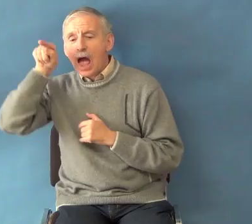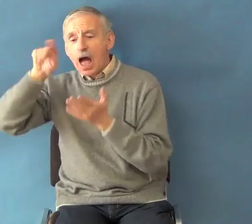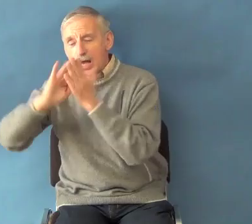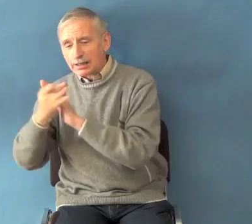Zmiana.